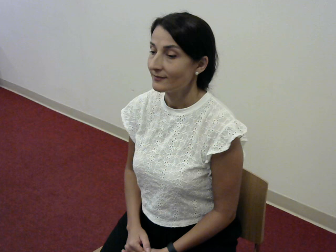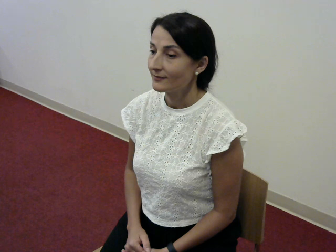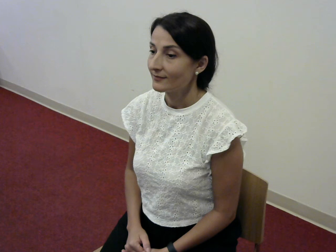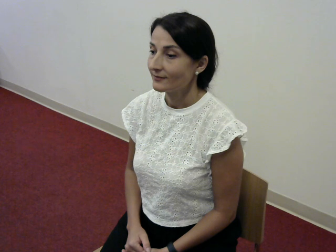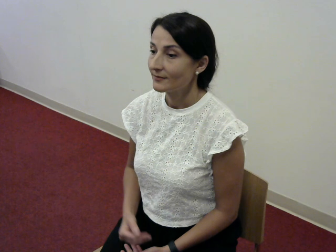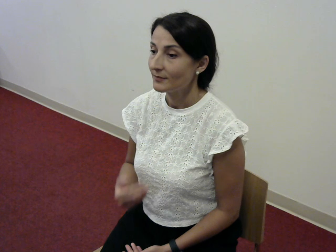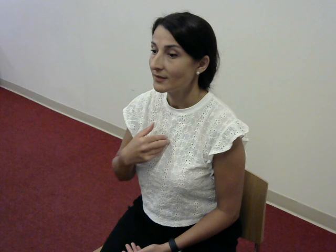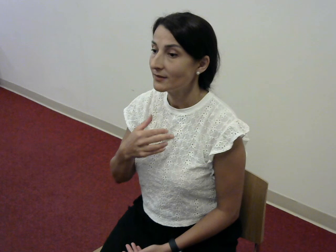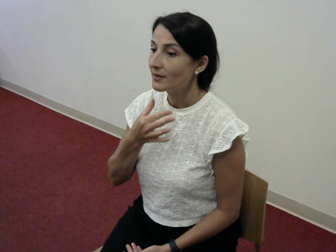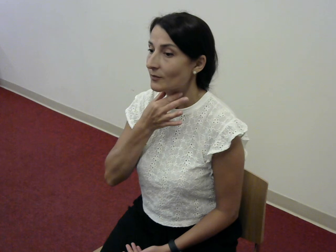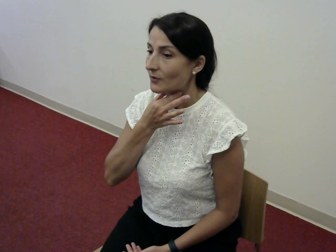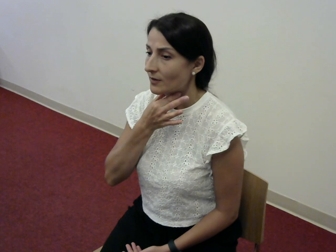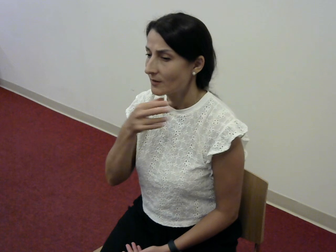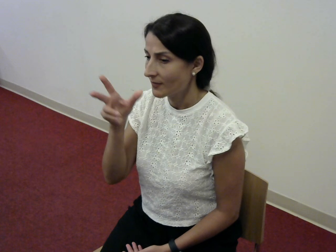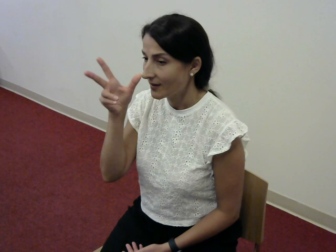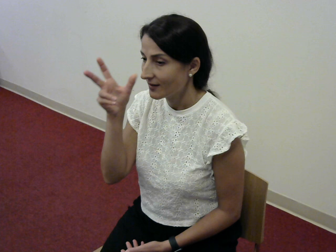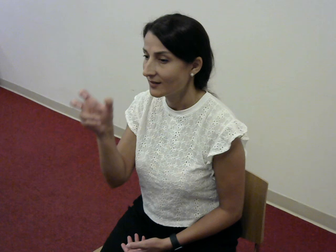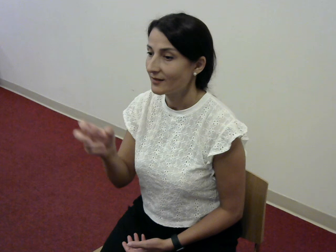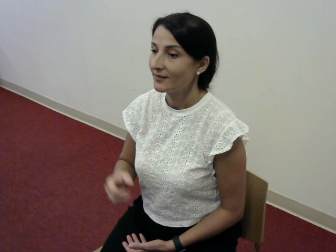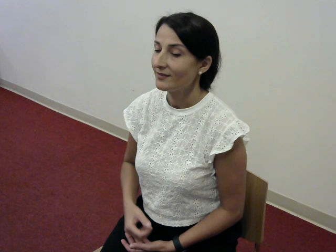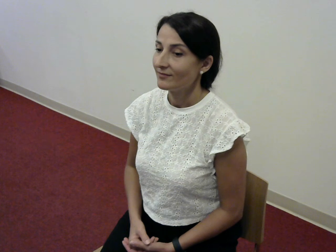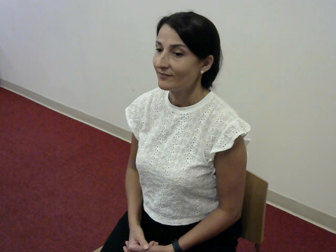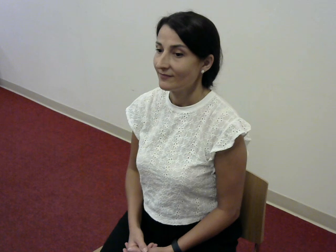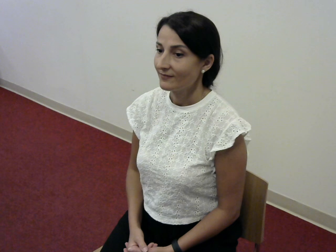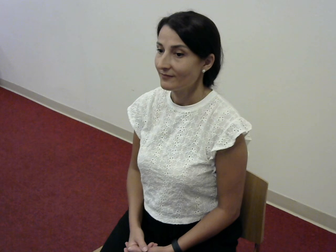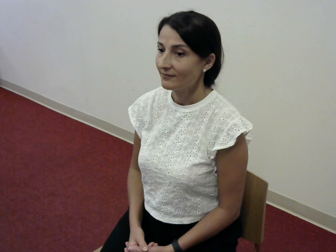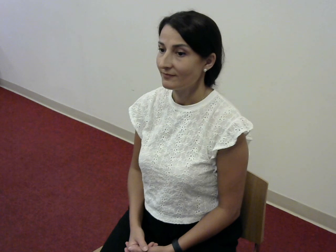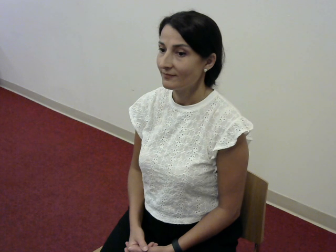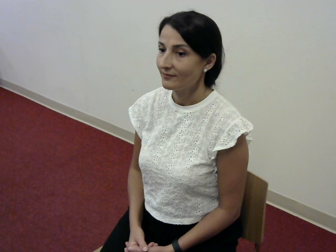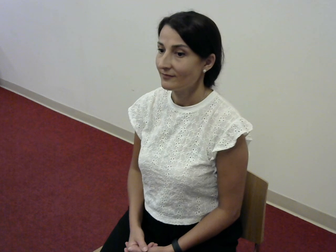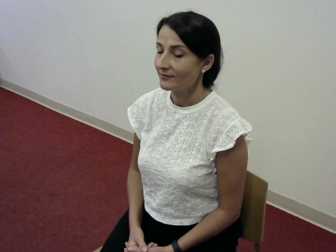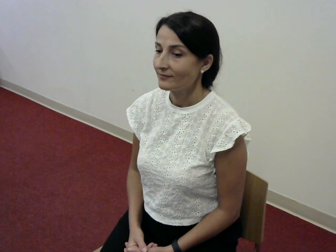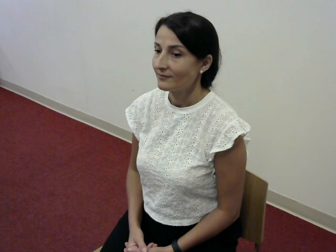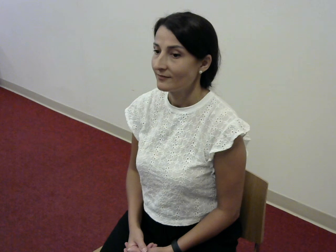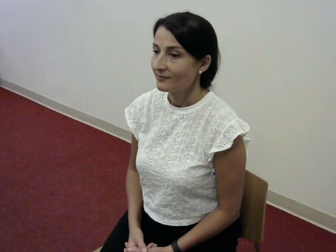Mənim boğazım ağrıyır